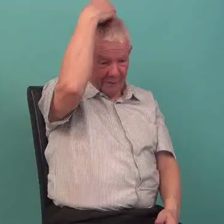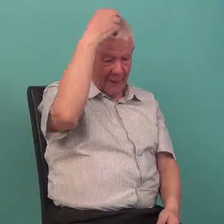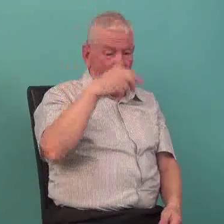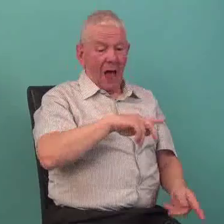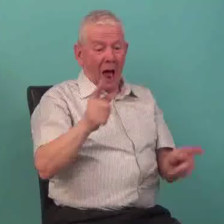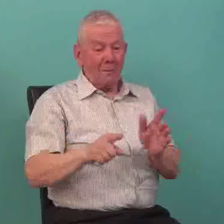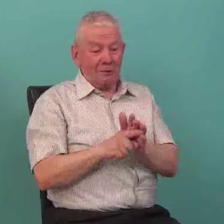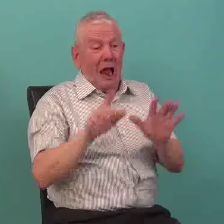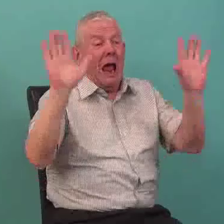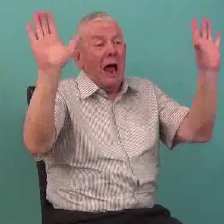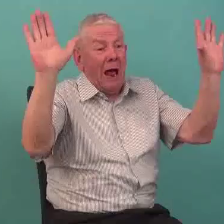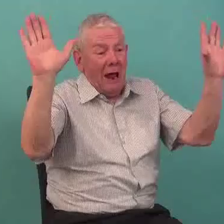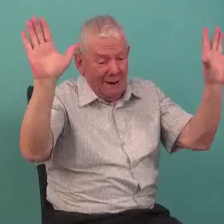Na następnym mysz unosi ręce w geście poddania.